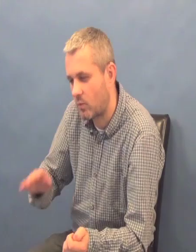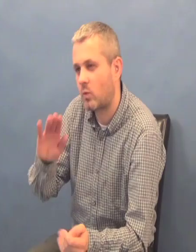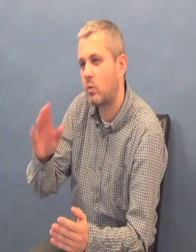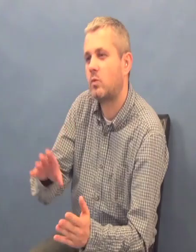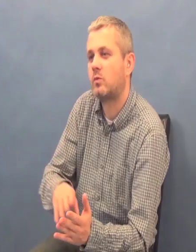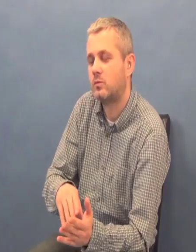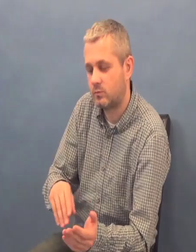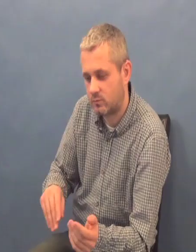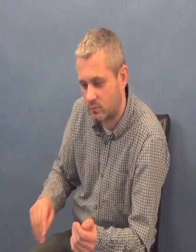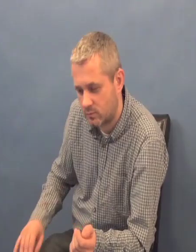Więc... na przykład?